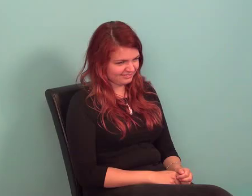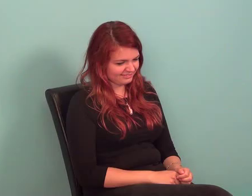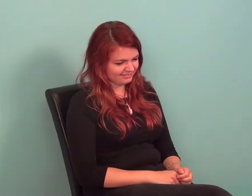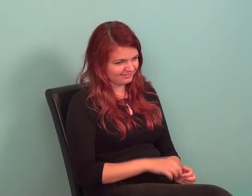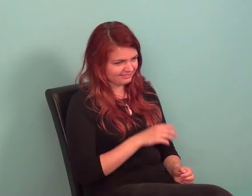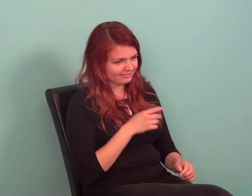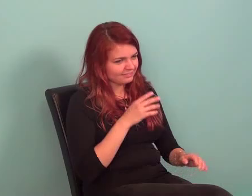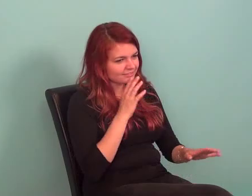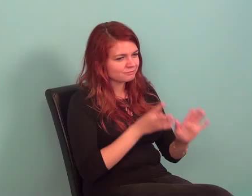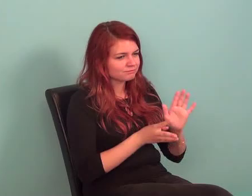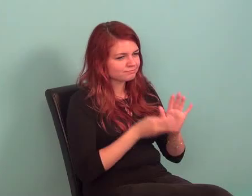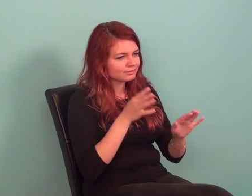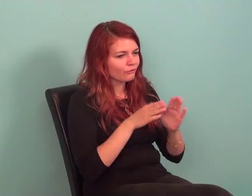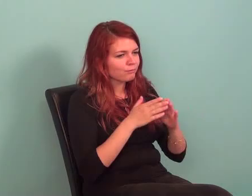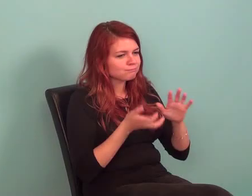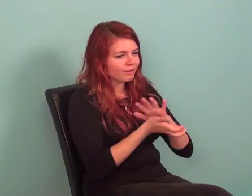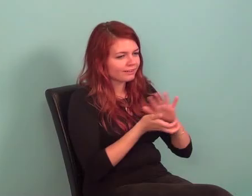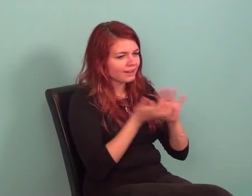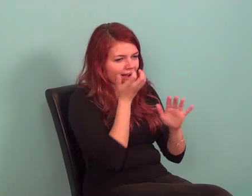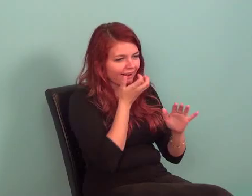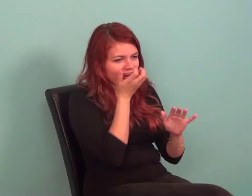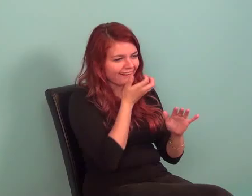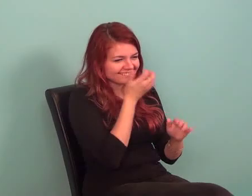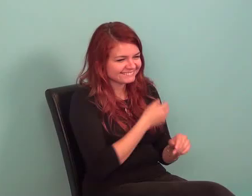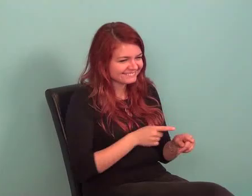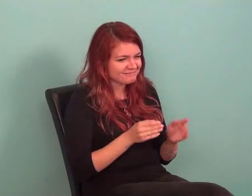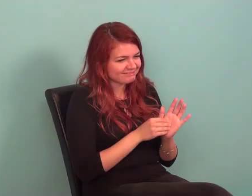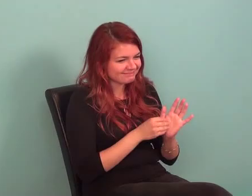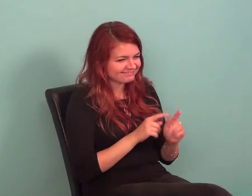Może ktoś ukradł po to, żeby w domu mieć czym palić w piecu, a tak nie wolno.